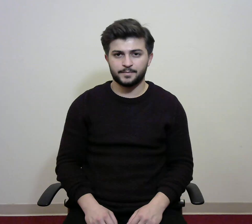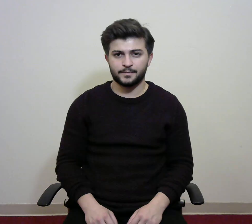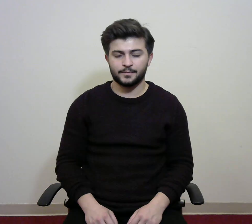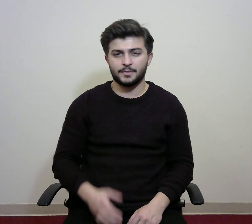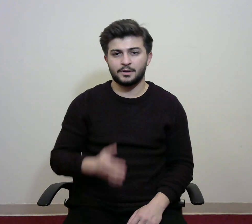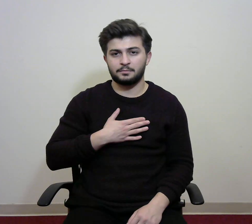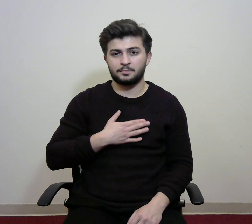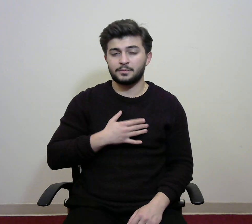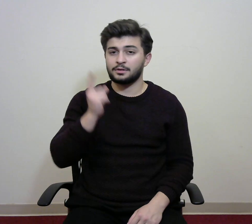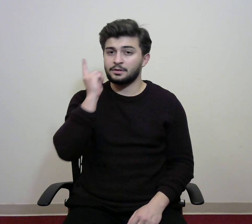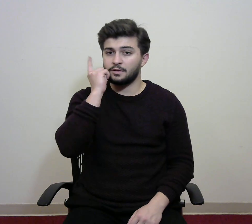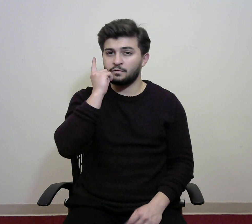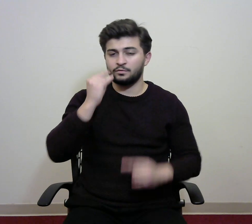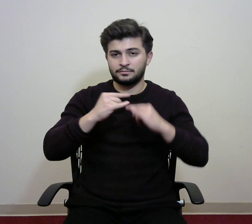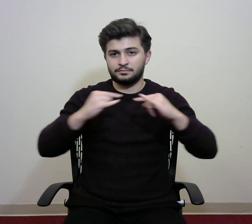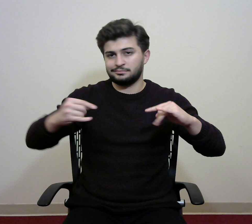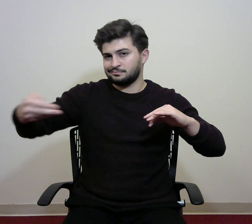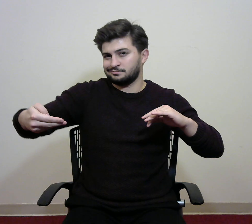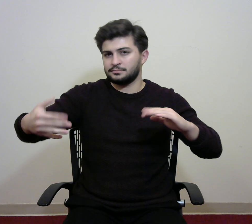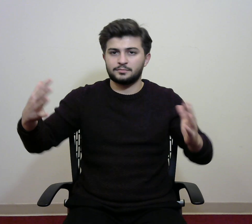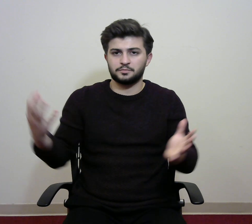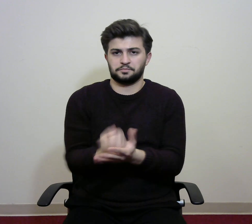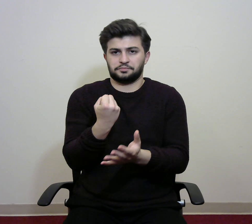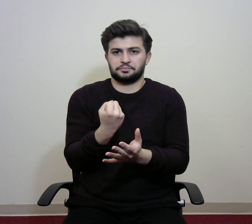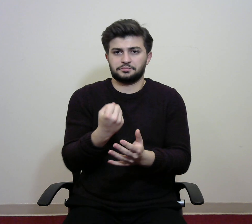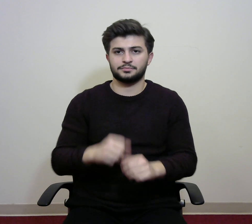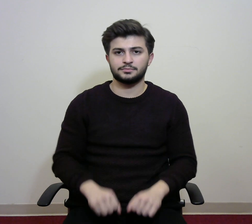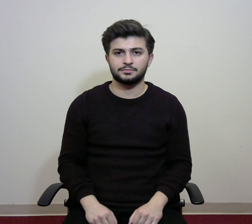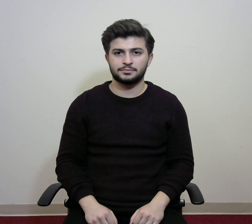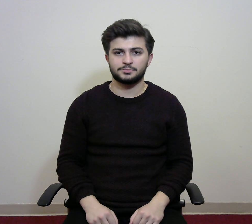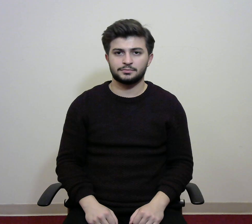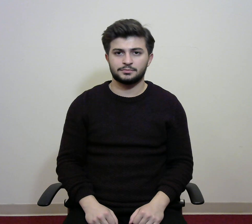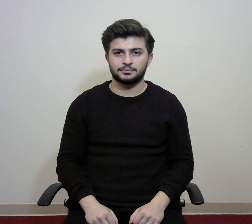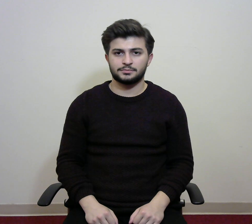Mən telefonumu stolun altından tapdım